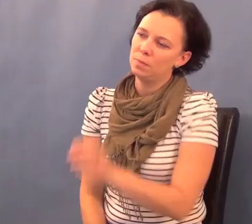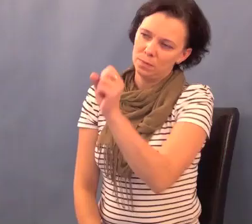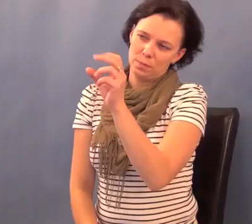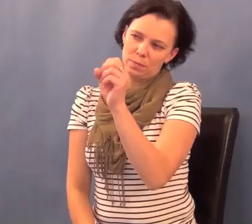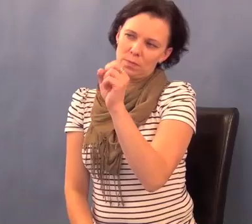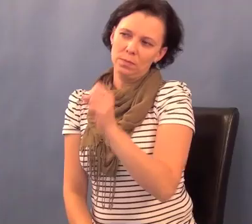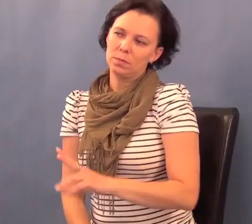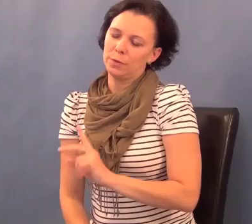Tak, tak.